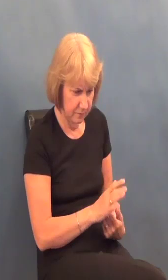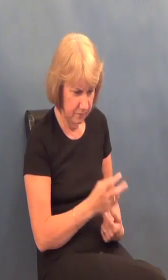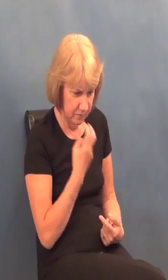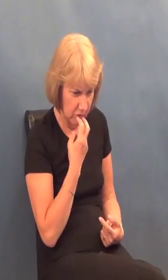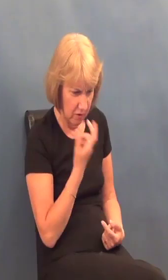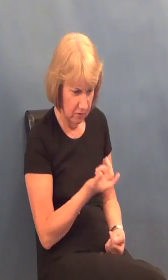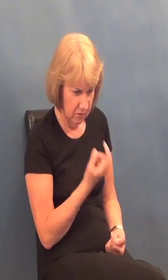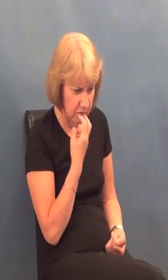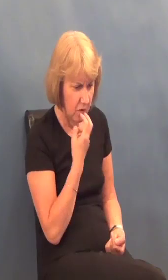To prąd? Prąd.